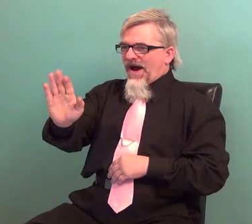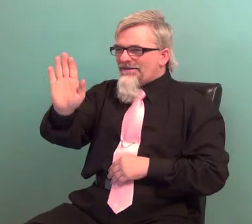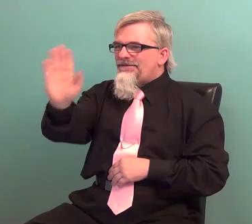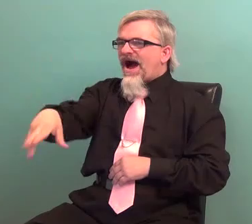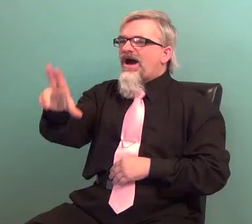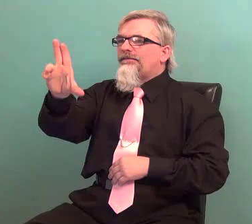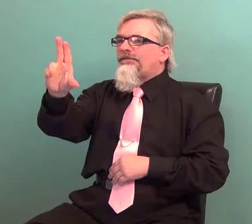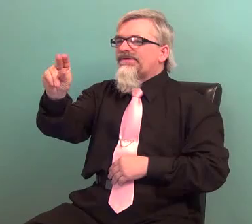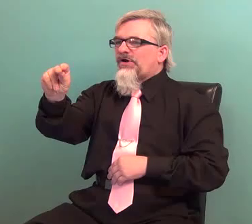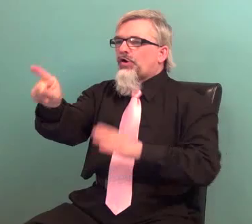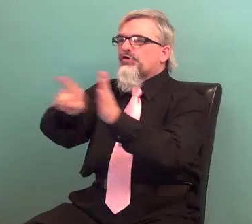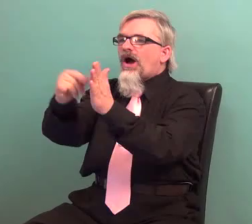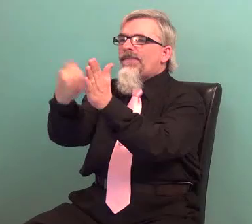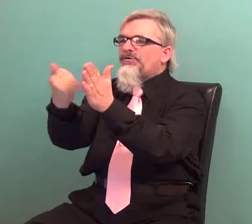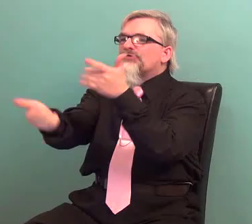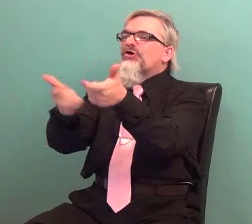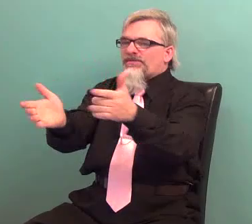Masz co robić od poniedziałku do piątku.